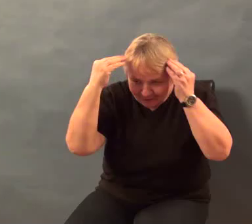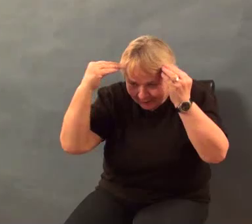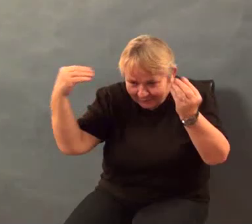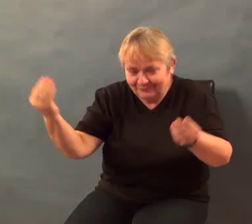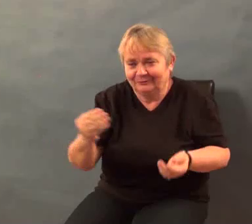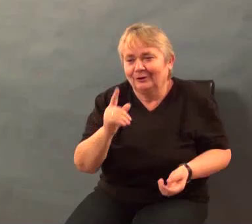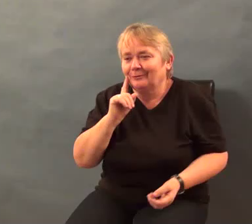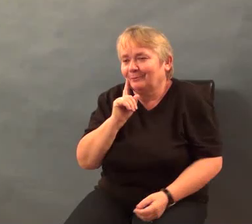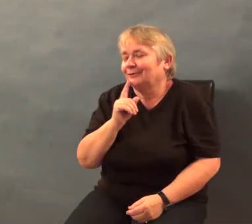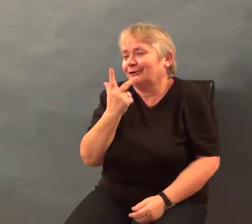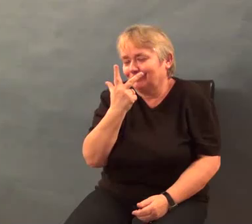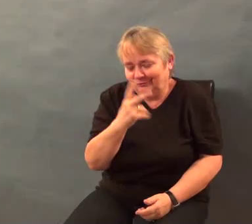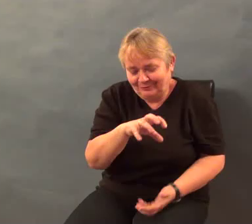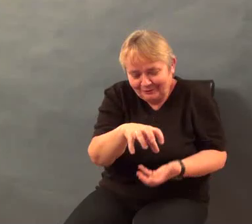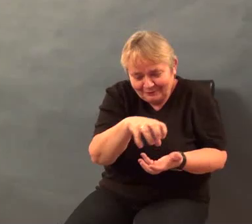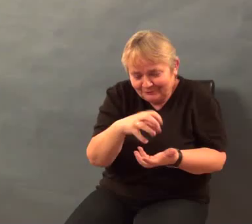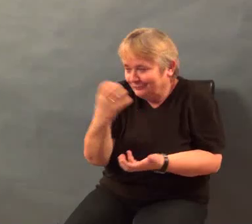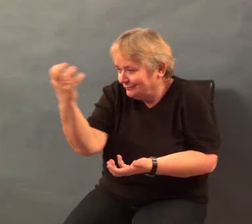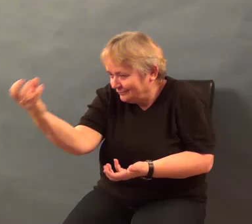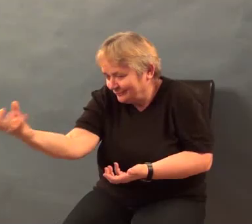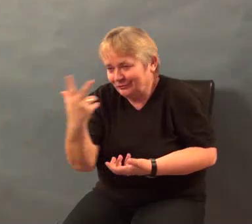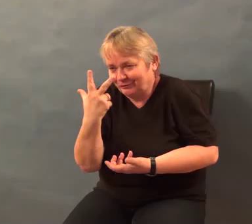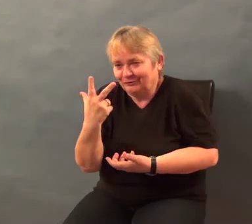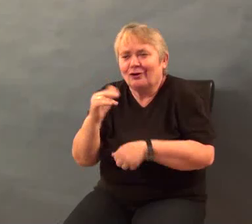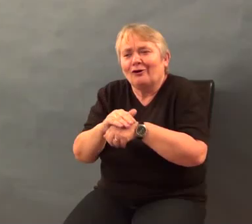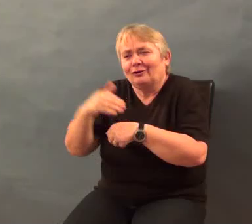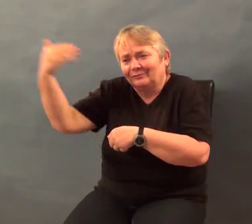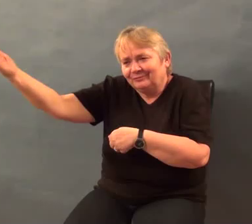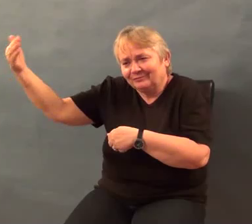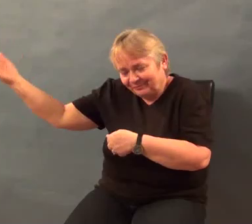Chłopak daje mu trzy gruszki dla kolegów.